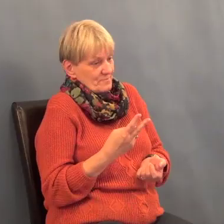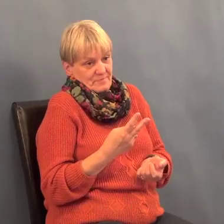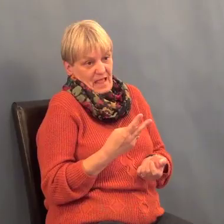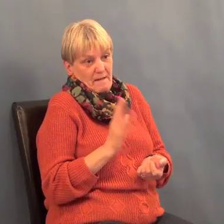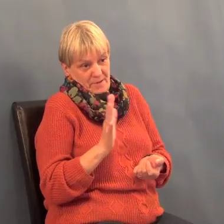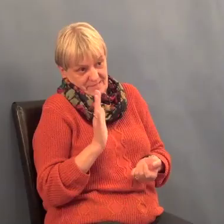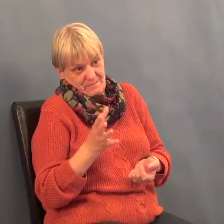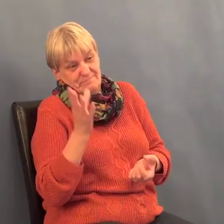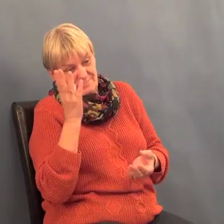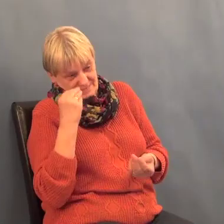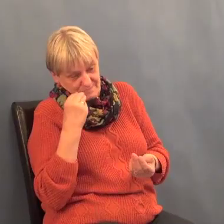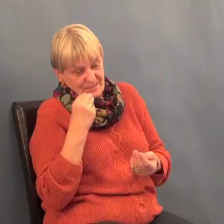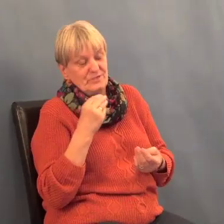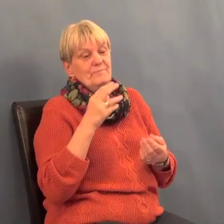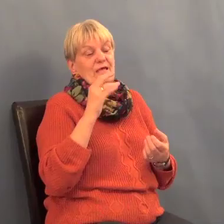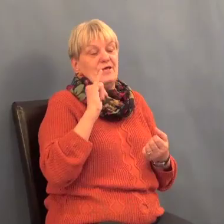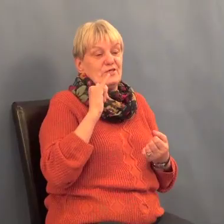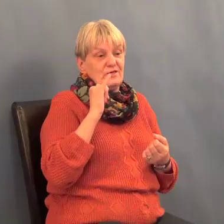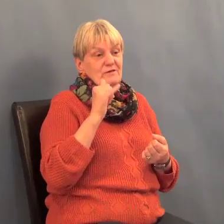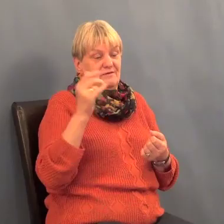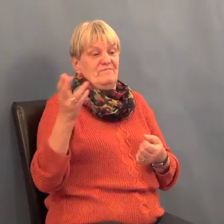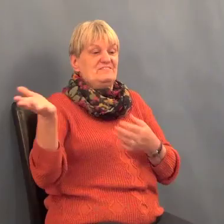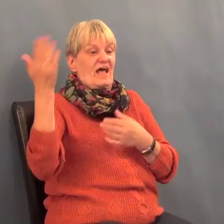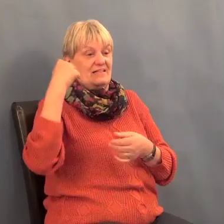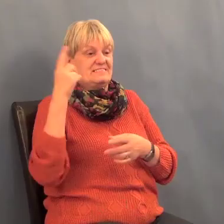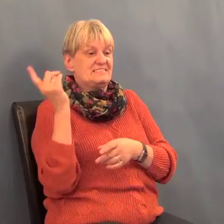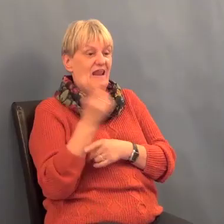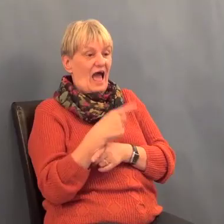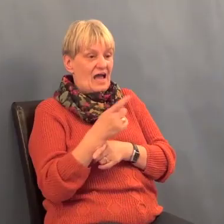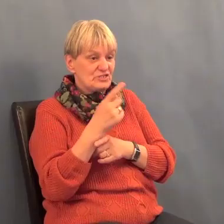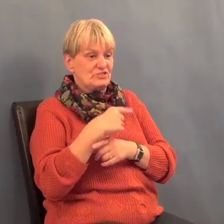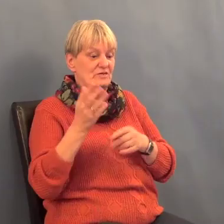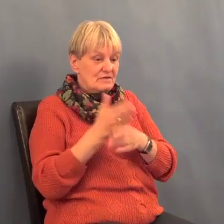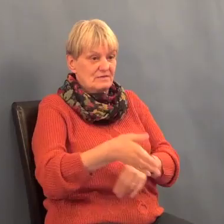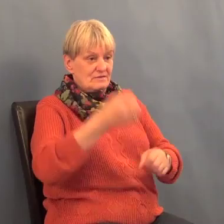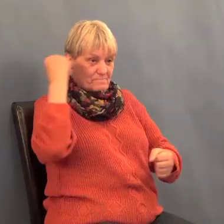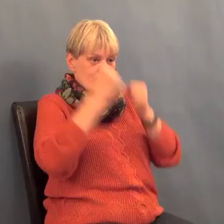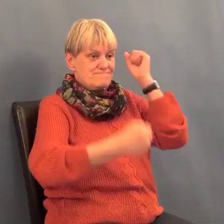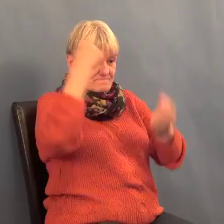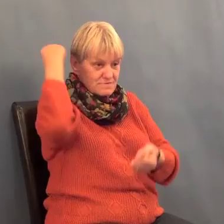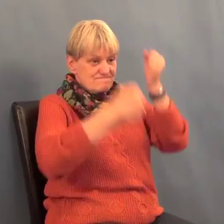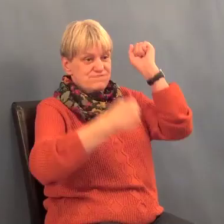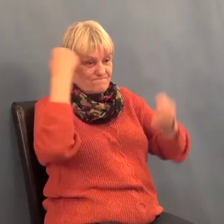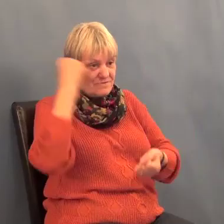Potem poszedł spać. Wezwano straż, która waliła w drzwi i chciała wejść do pokoju.